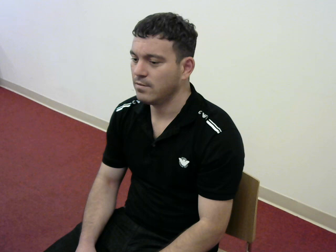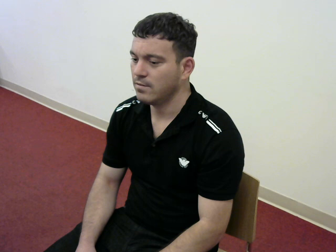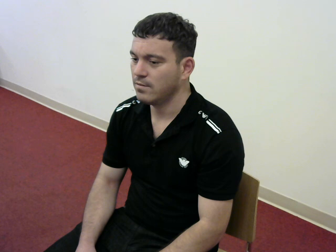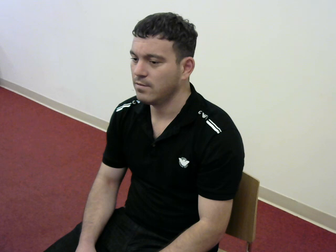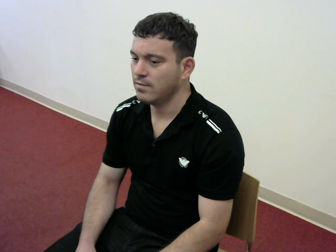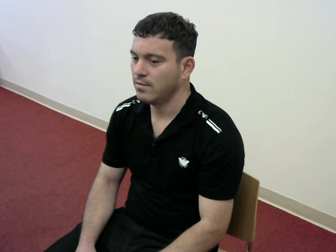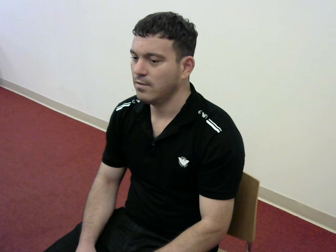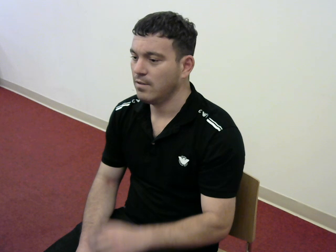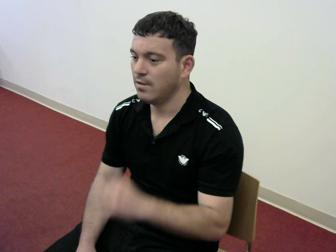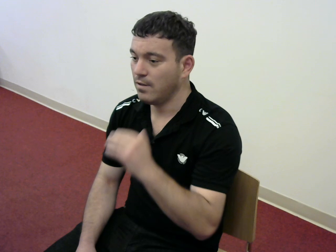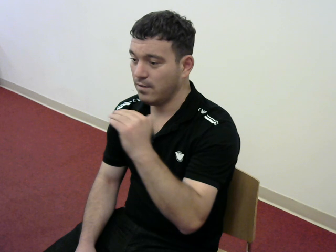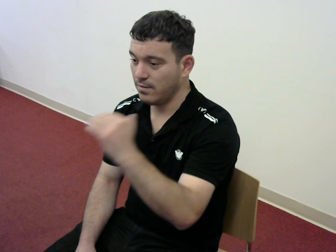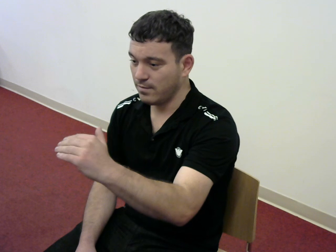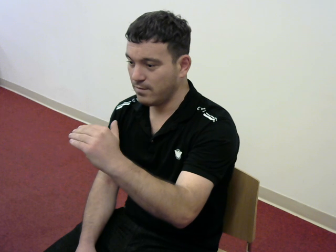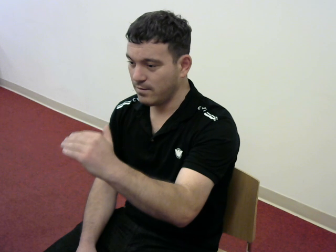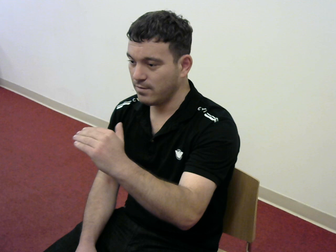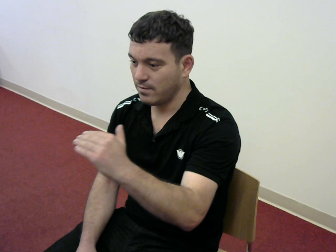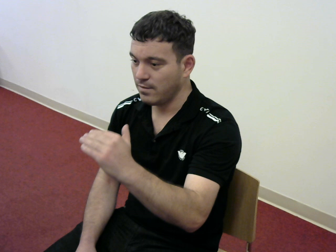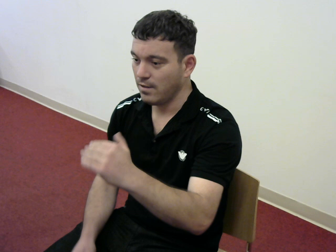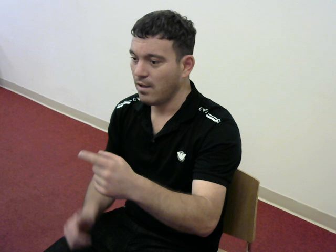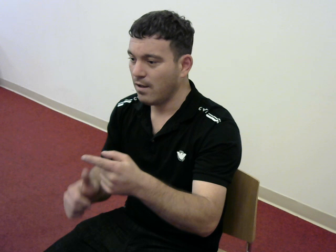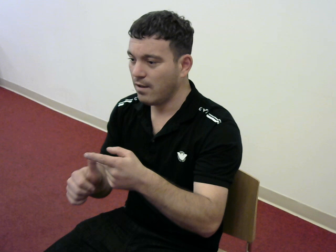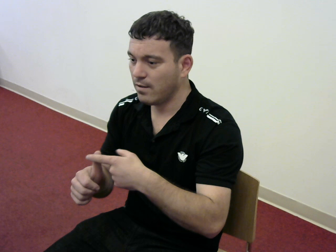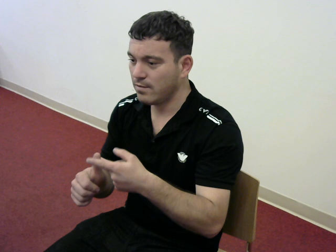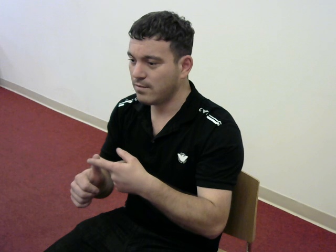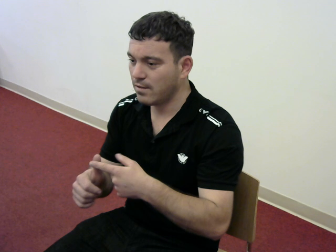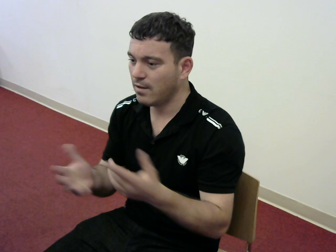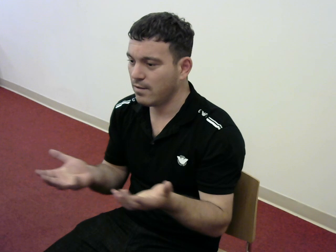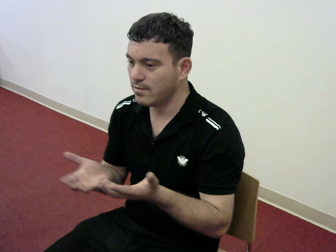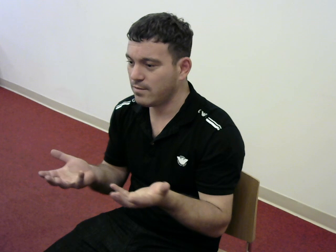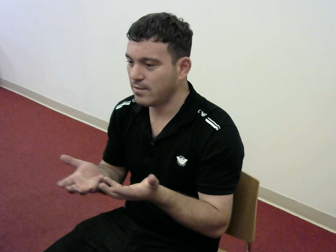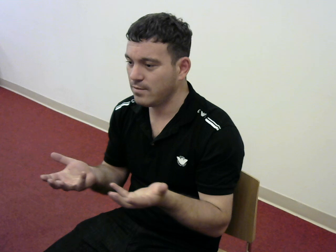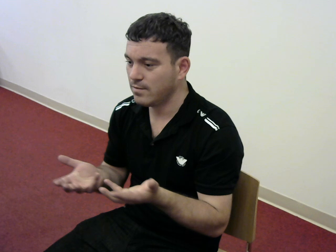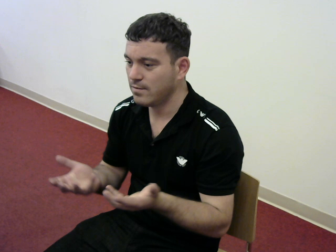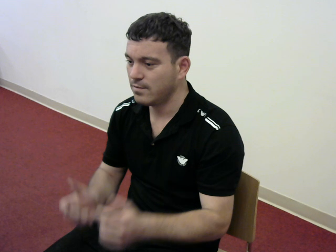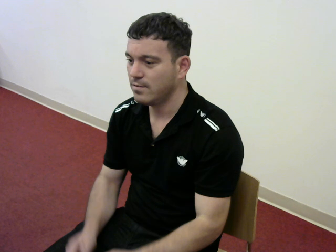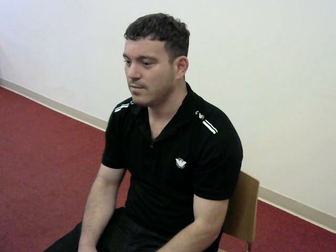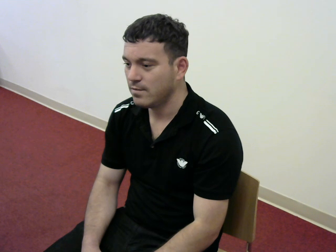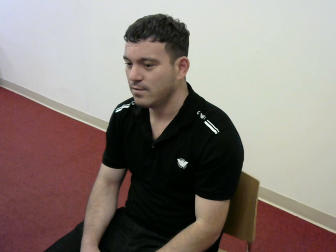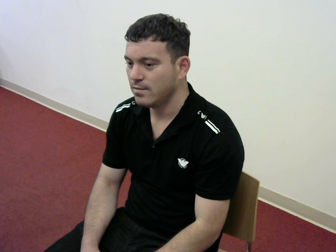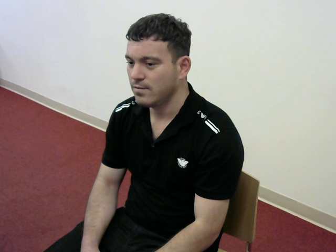Sizin adınız nədir?